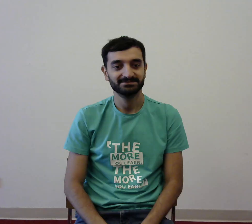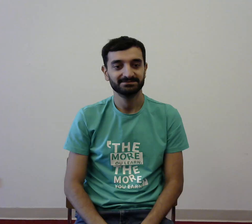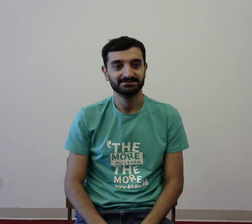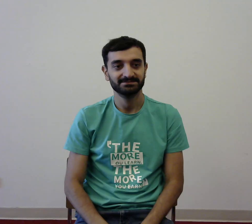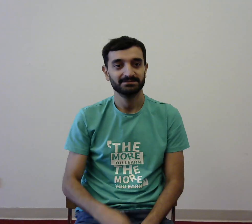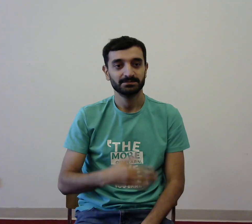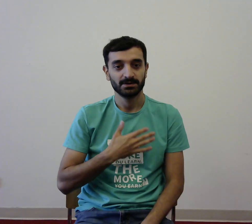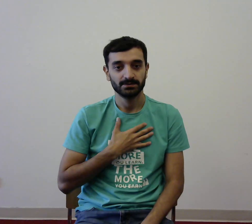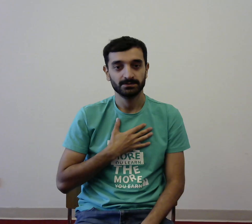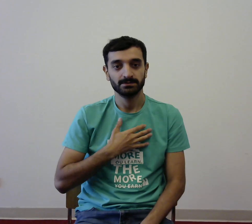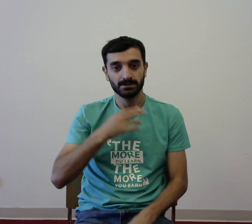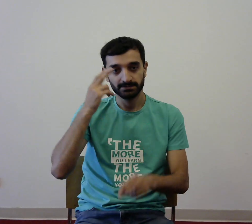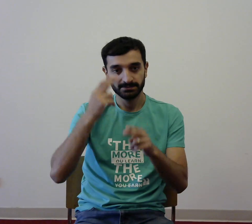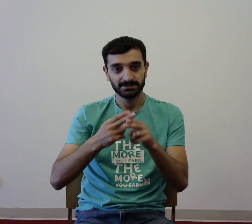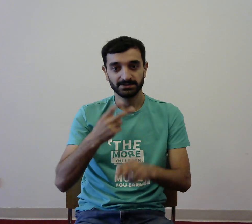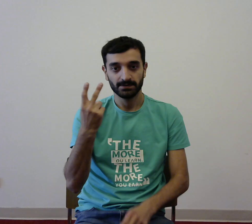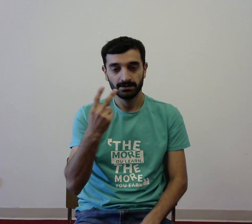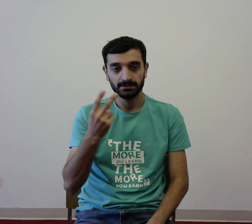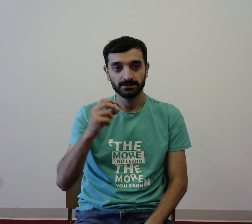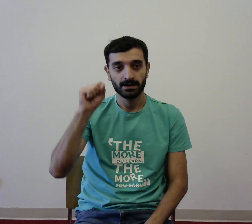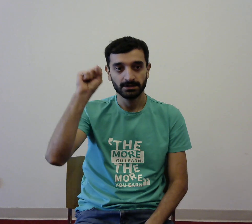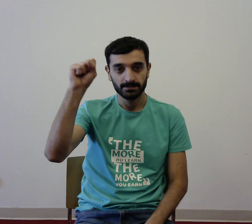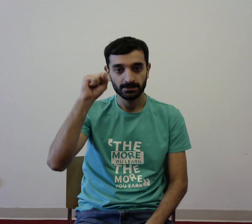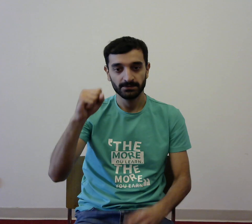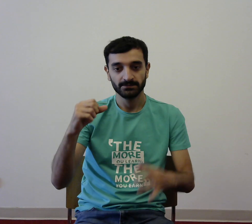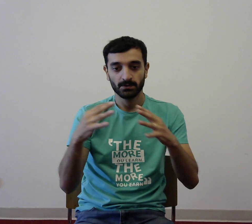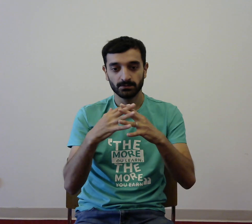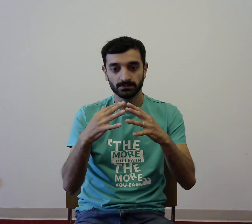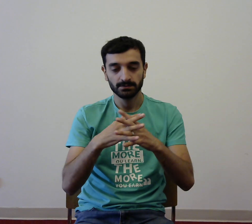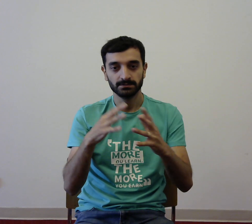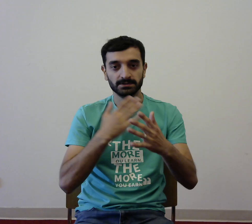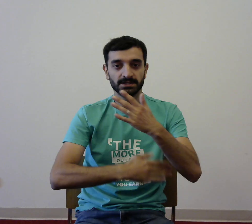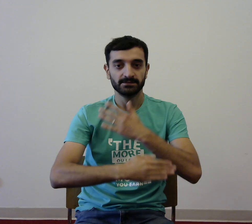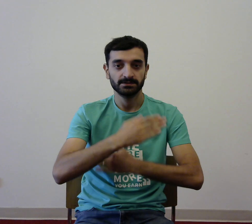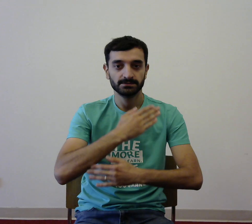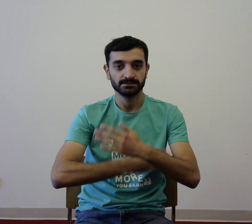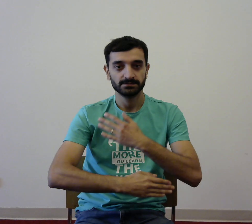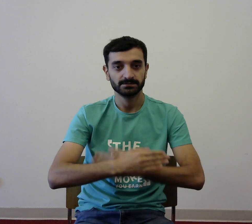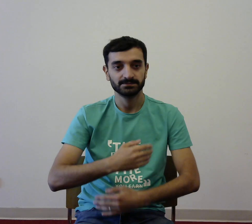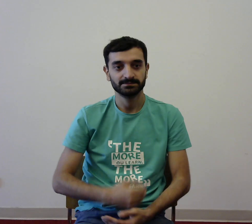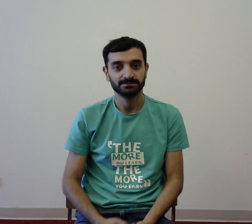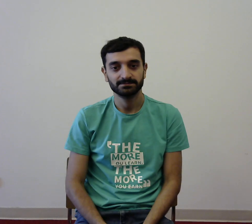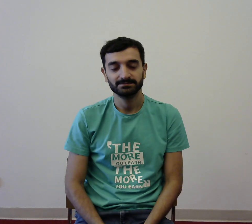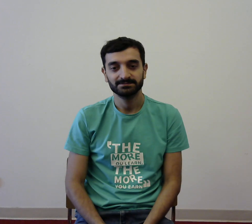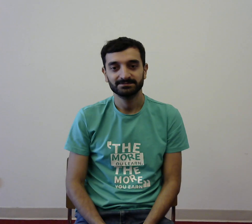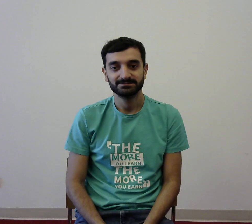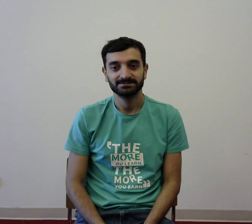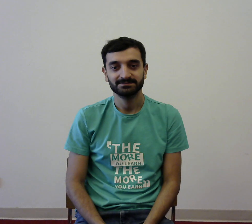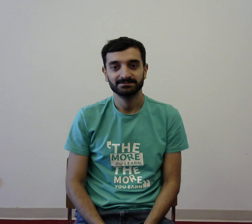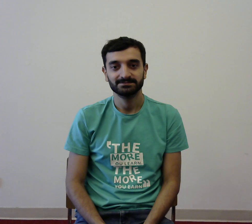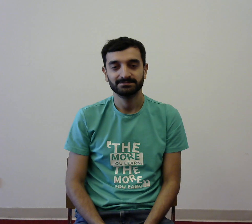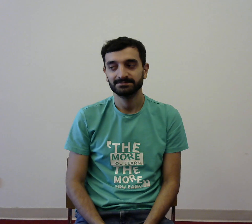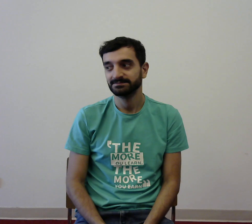Mənim qardaşım 2-ci Qarabağ müharibəsinin qazisidir